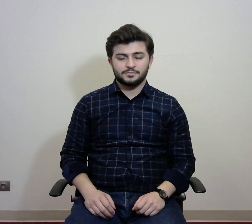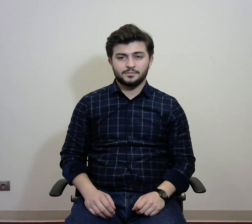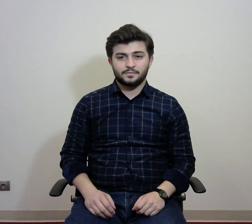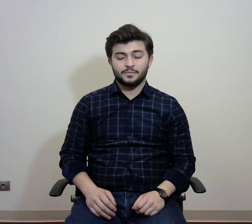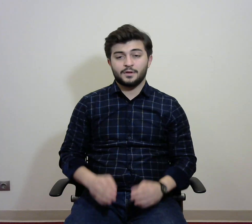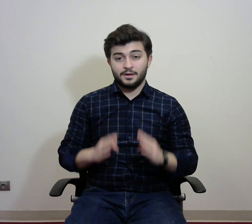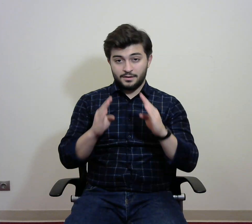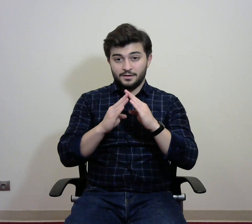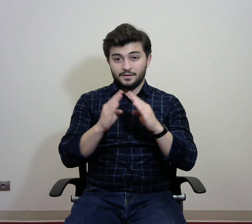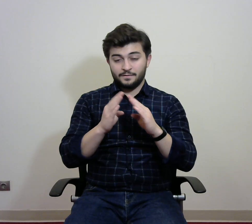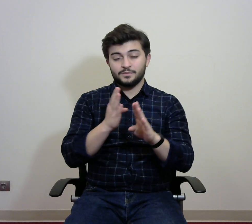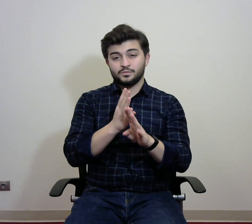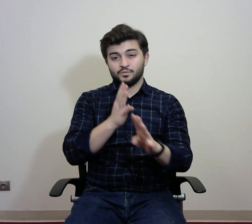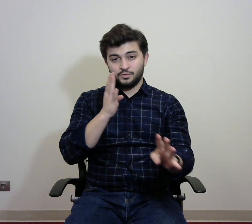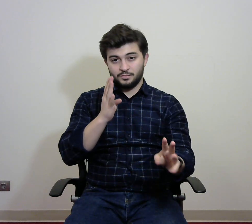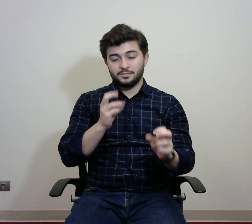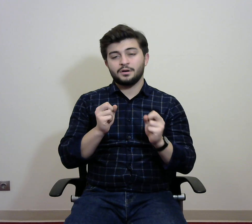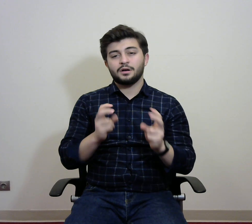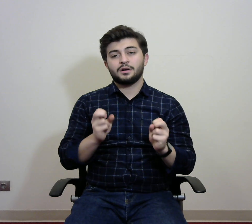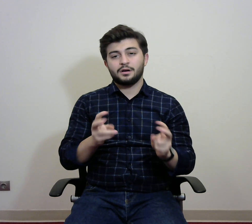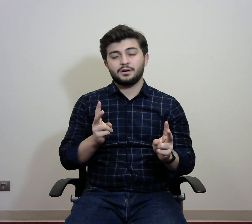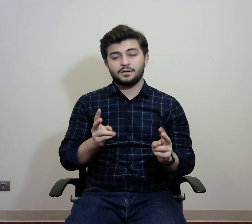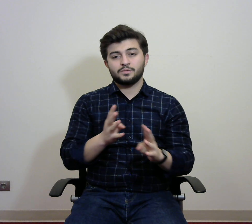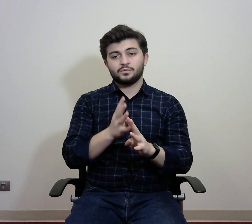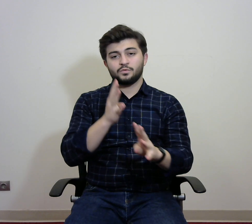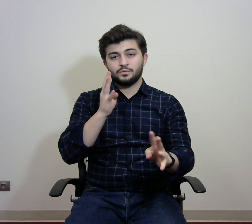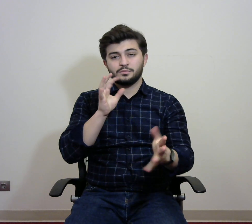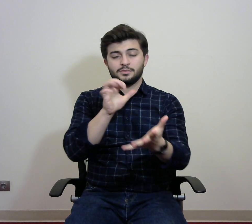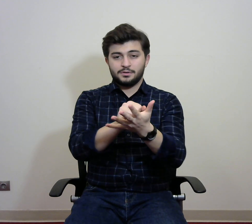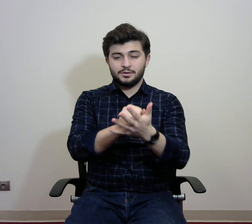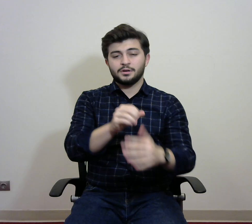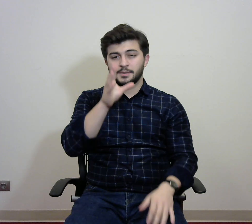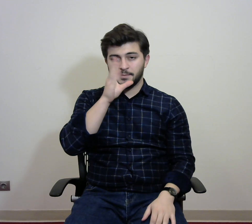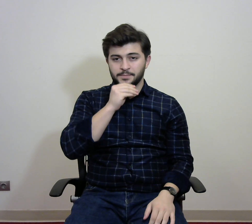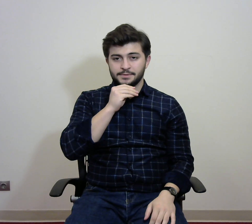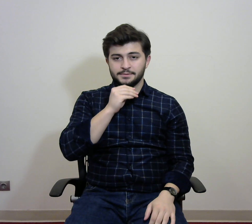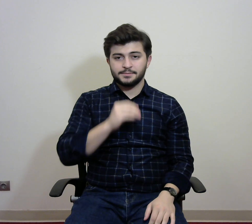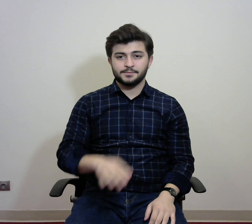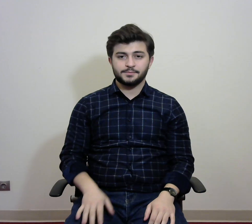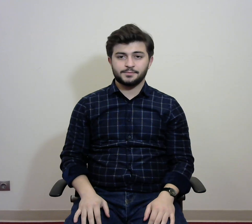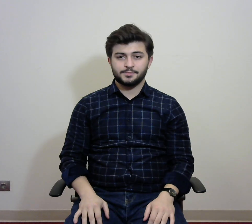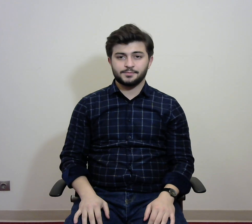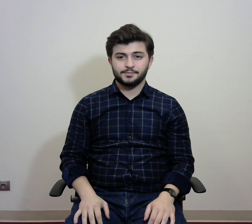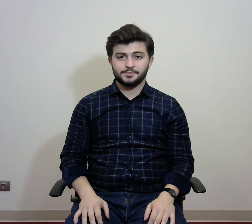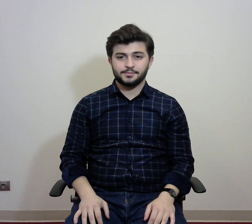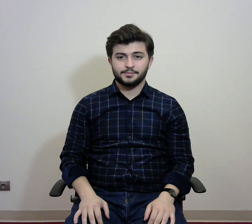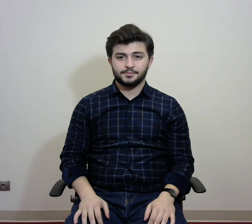Ev növbəsinə necə növbə tuta bilərəm?